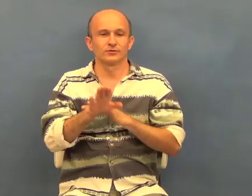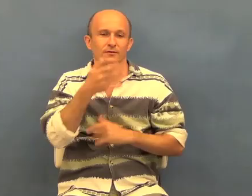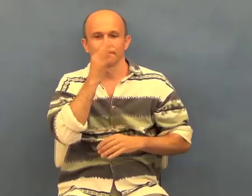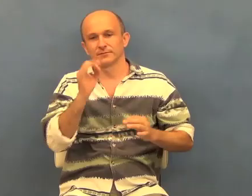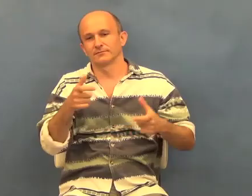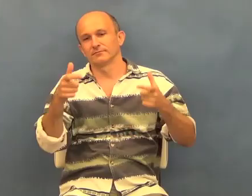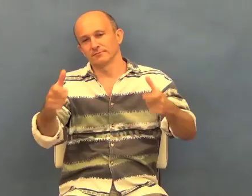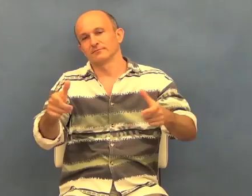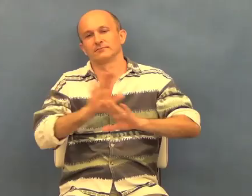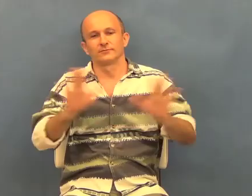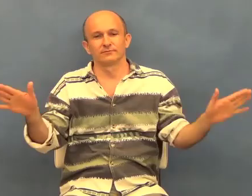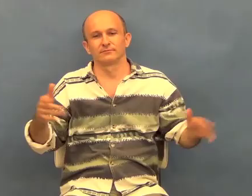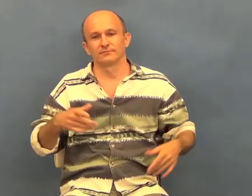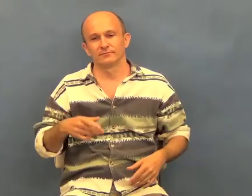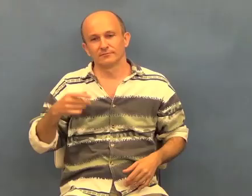Chusteczka z pudełka i już.